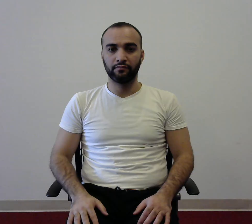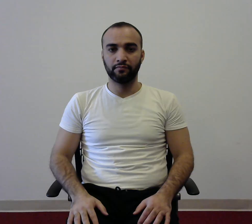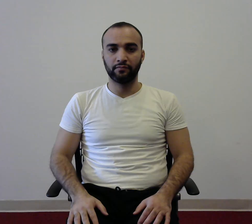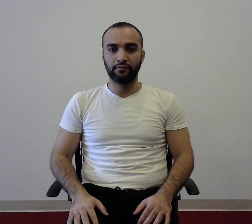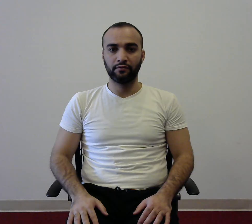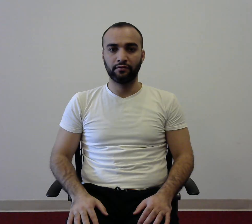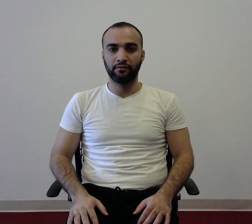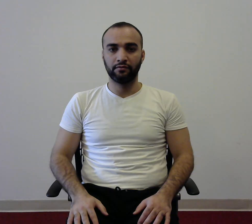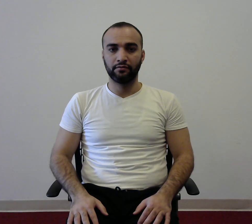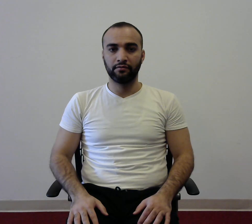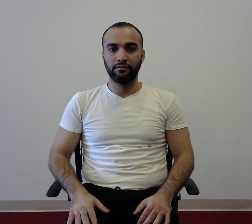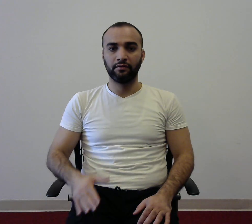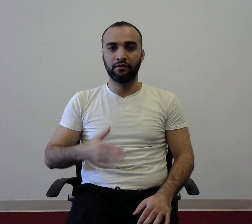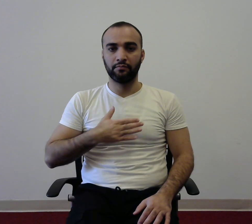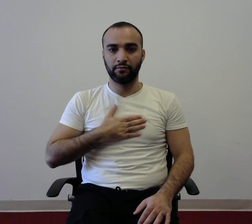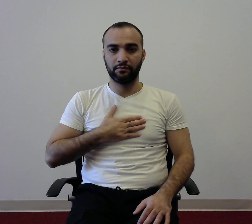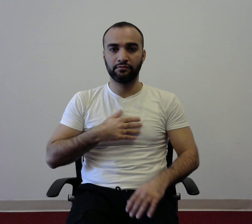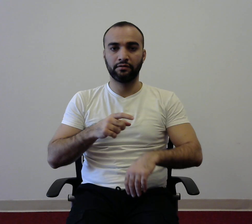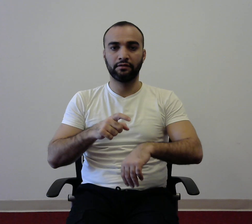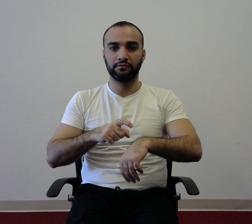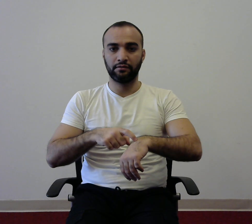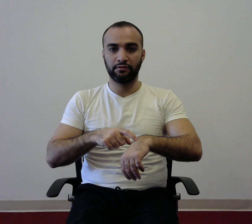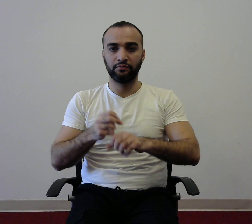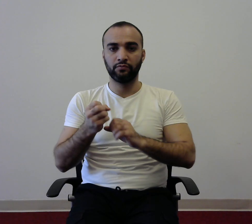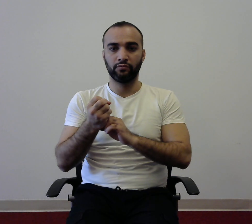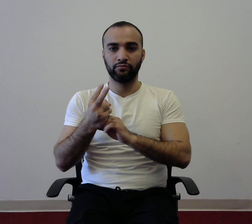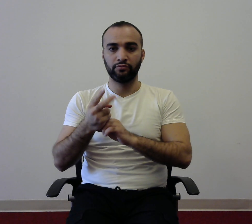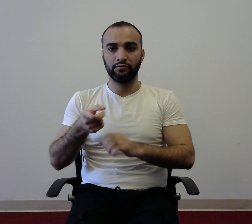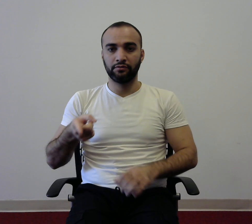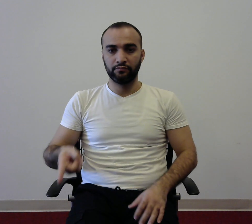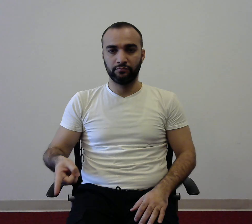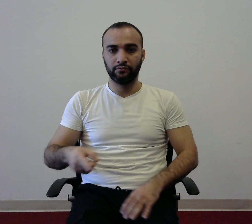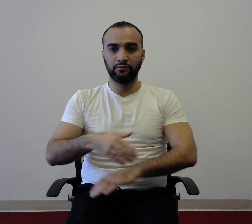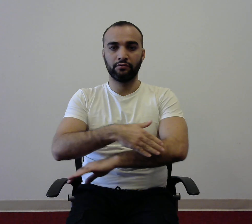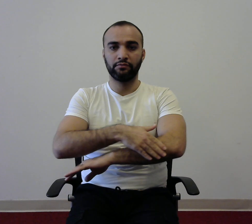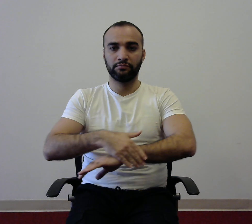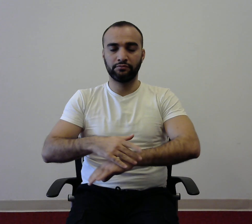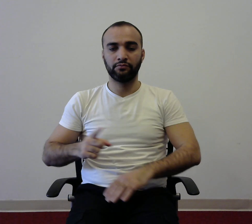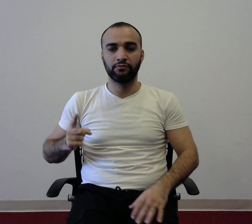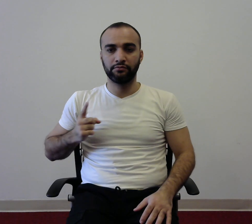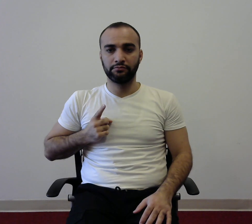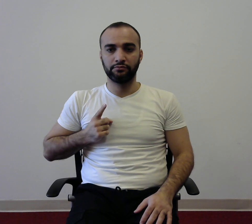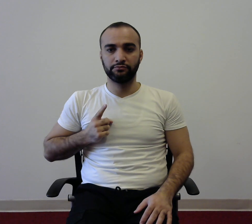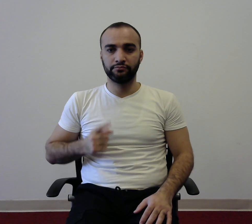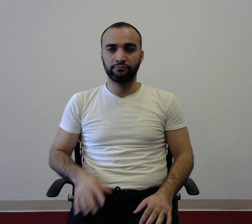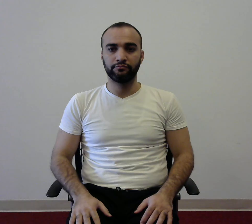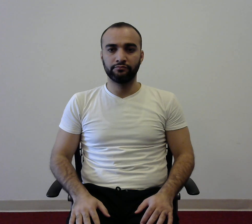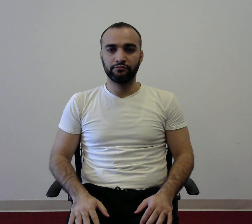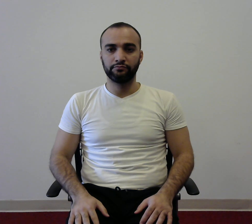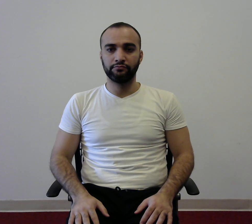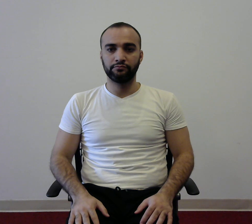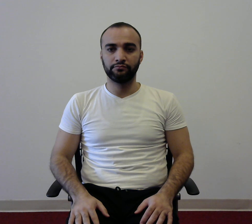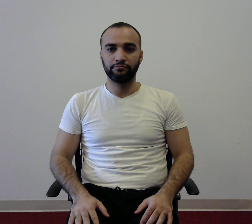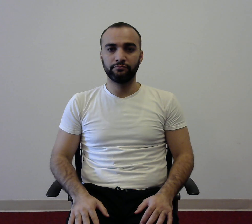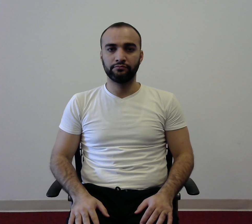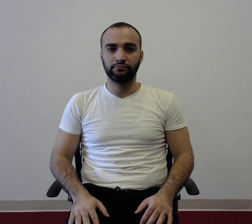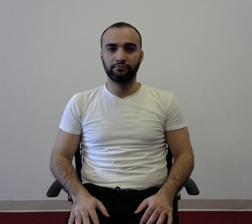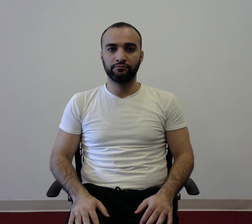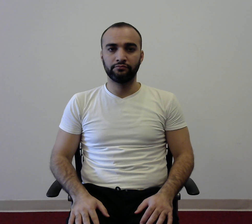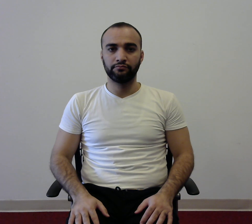Mən saat 12-də bu ünvanda olmalıyam